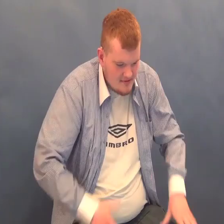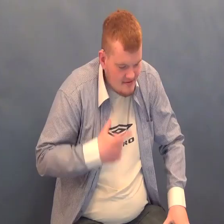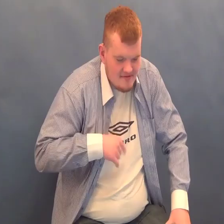Aha.